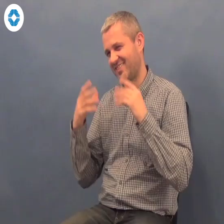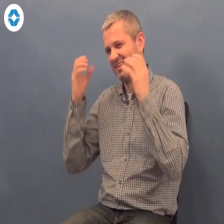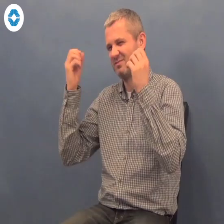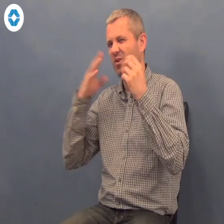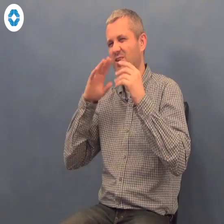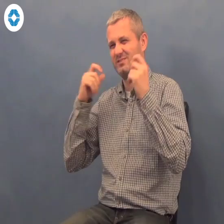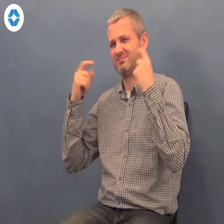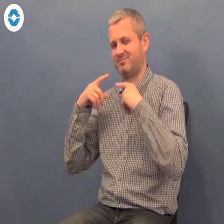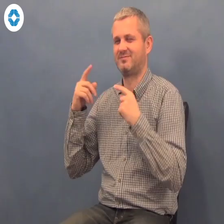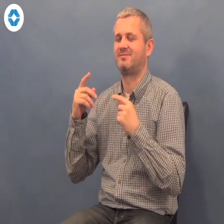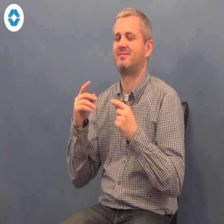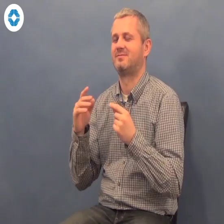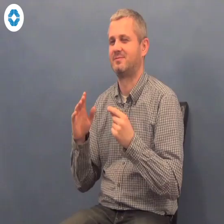Rzucono koszem.